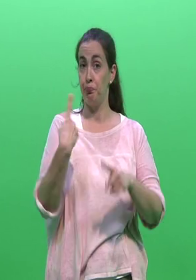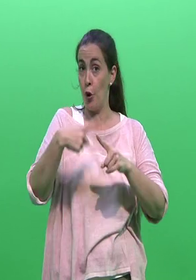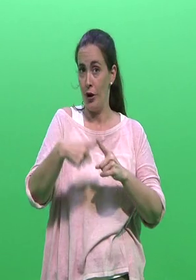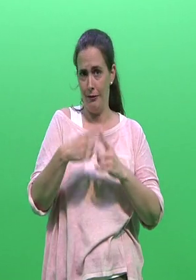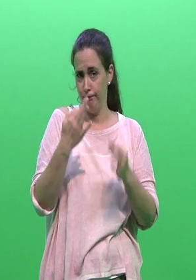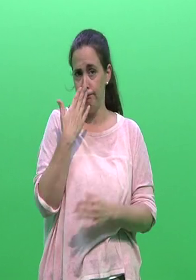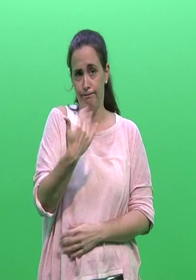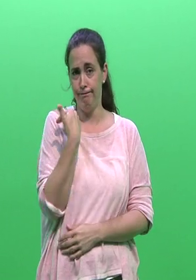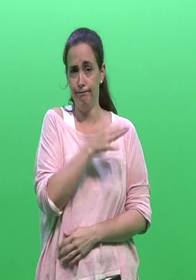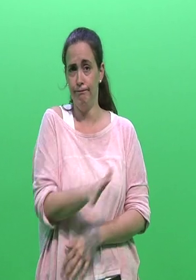Sincerament no sé el motiu.